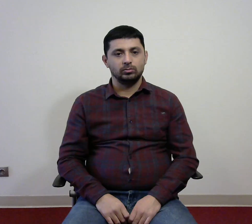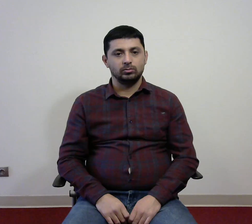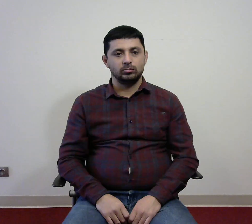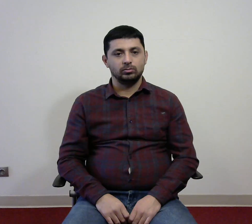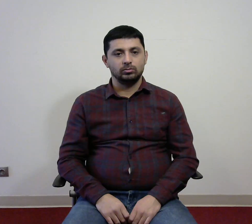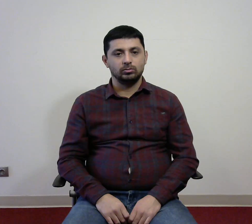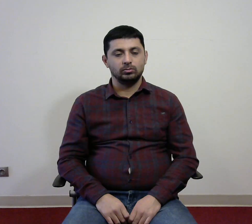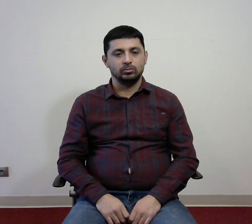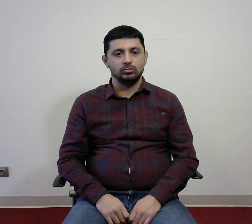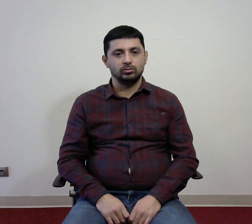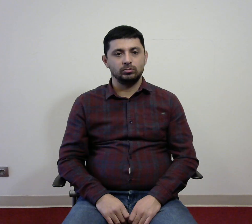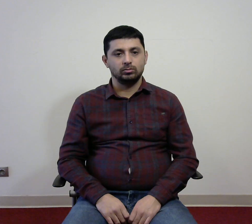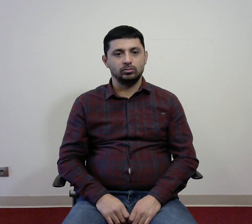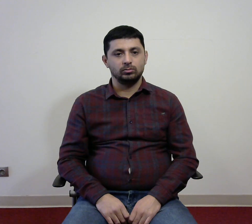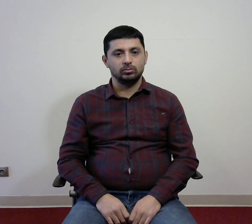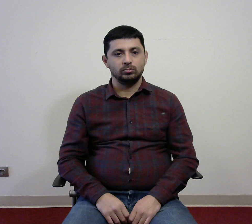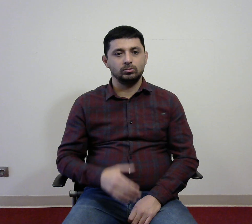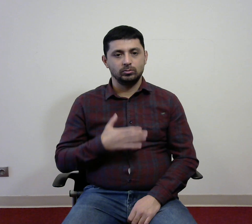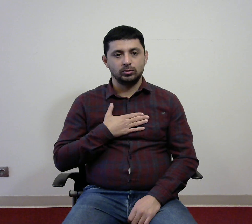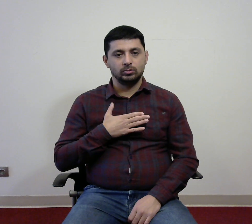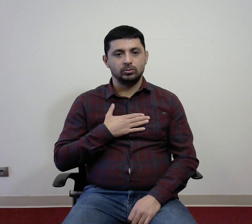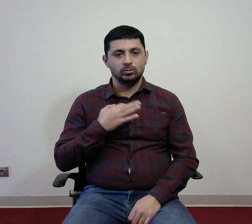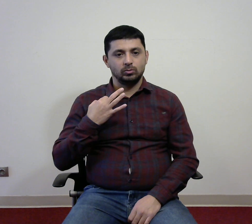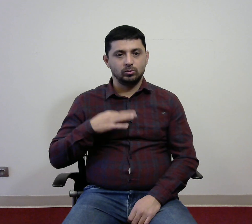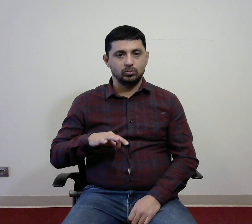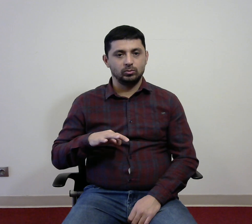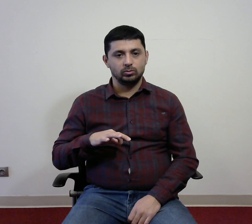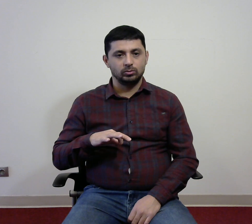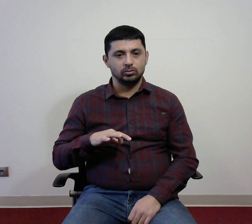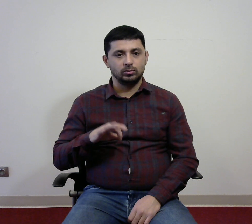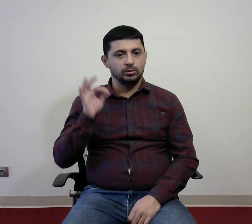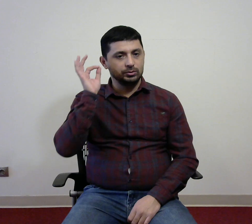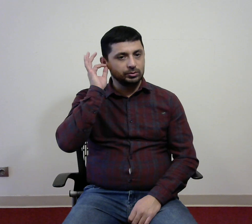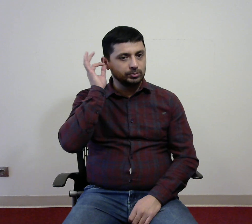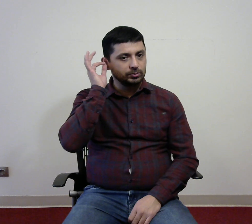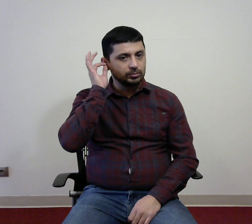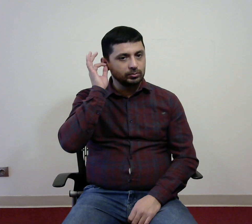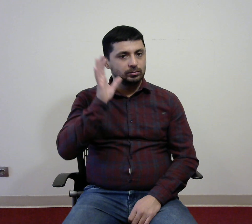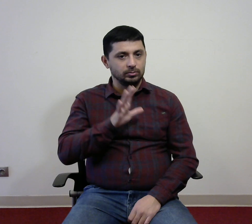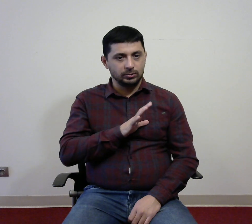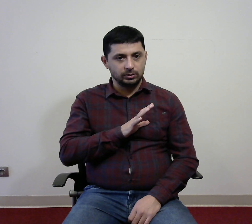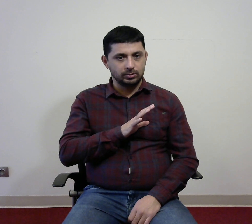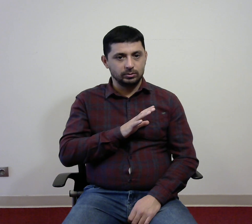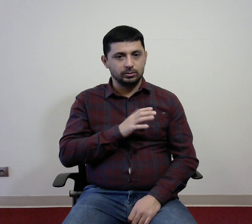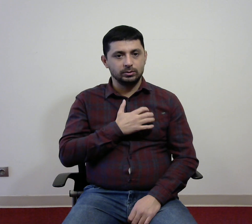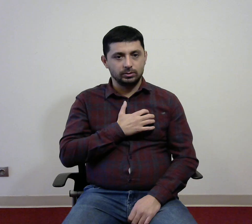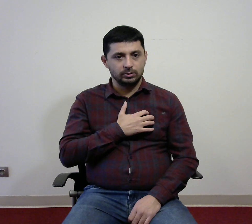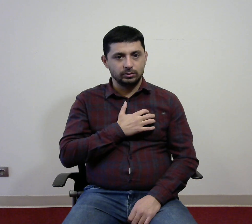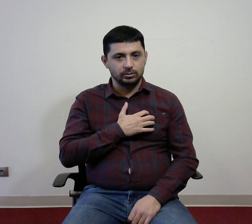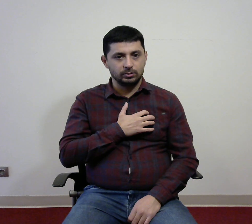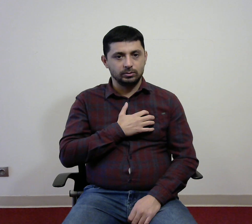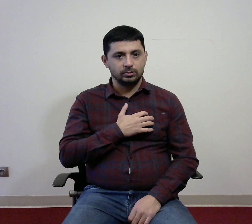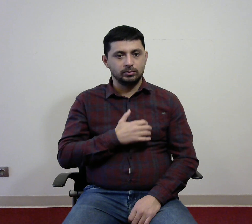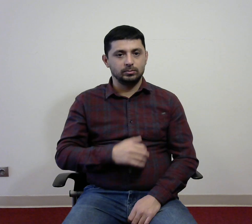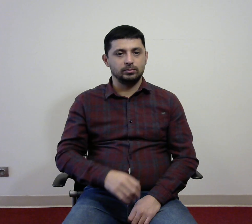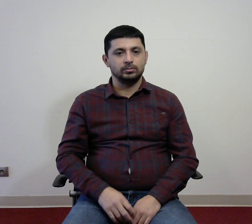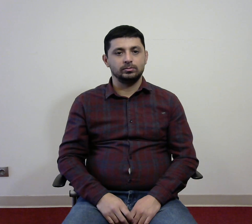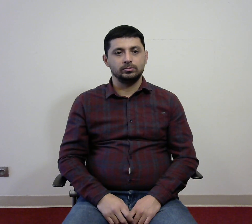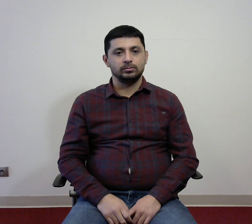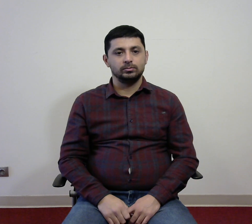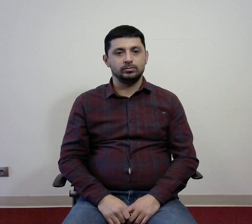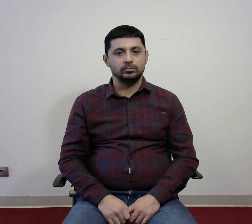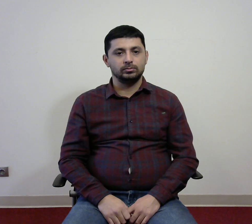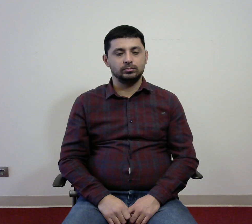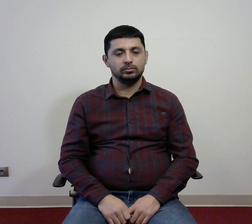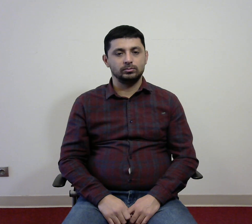Mənim oğlum həkim olmaq istəyir